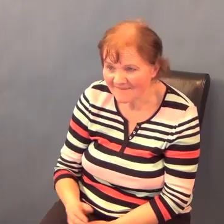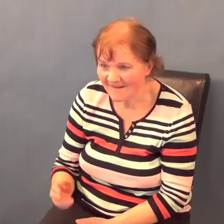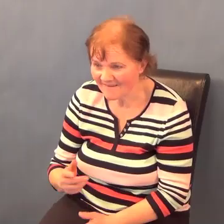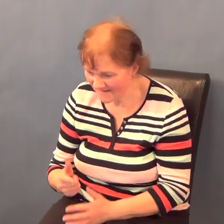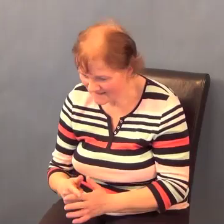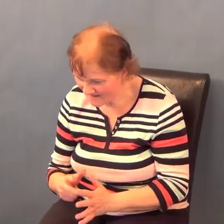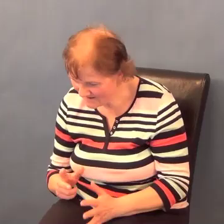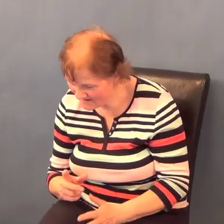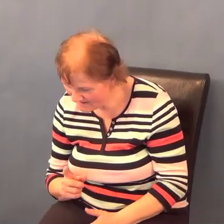Dwadzieścia osiem.